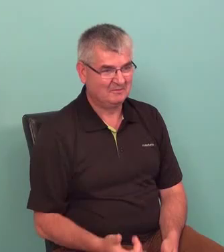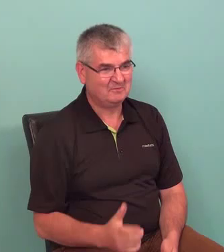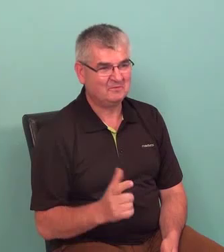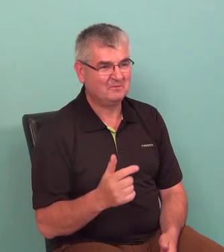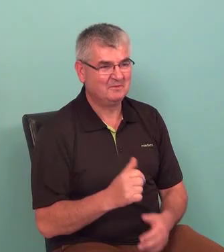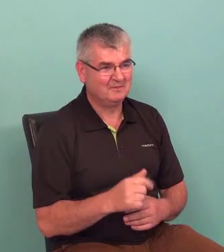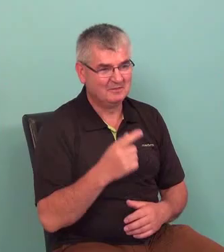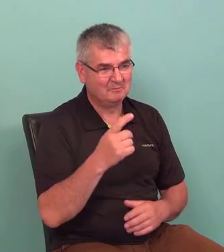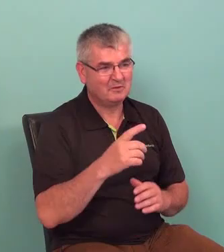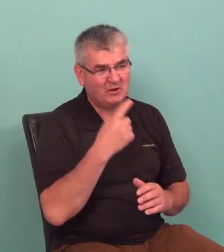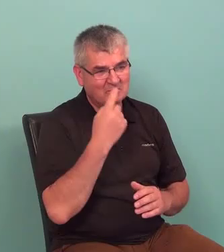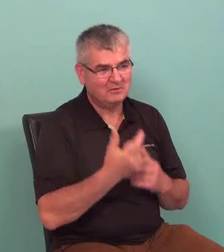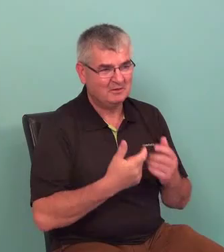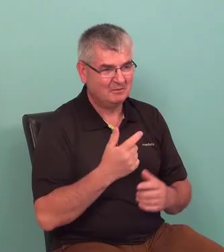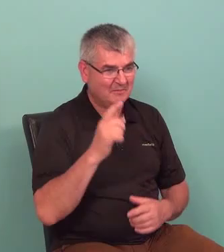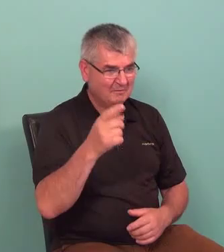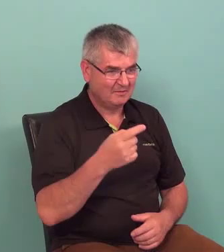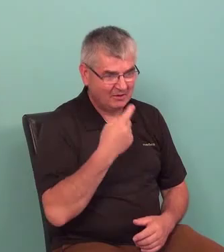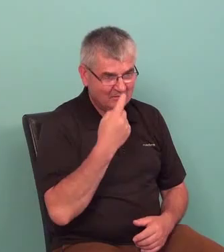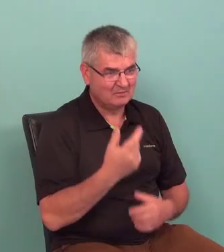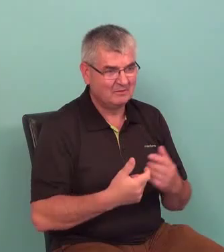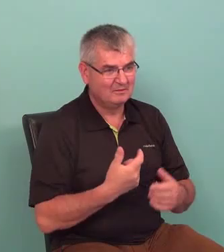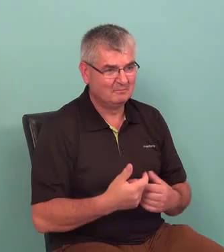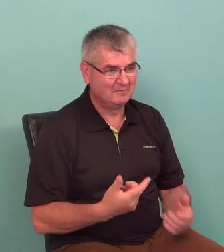Co jest w Olsztynie do roboty?